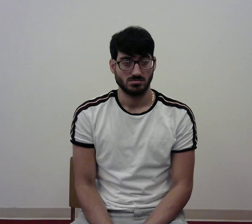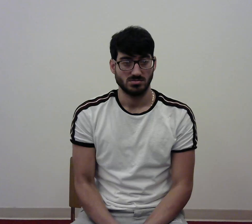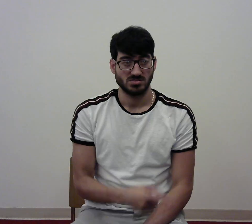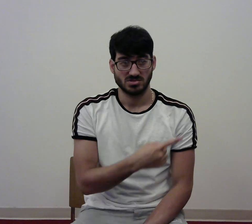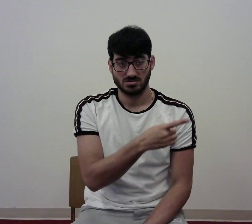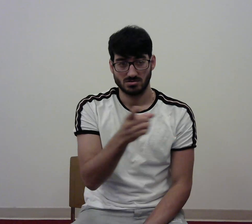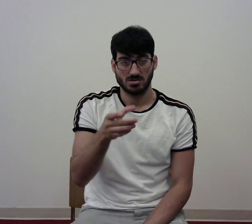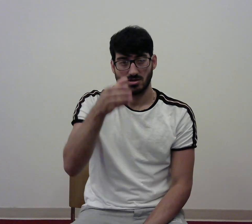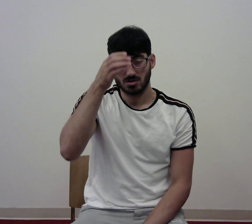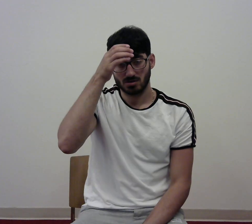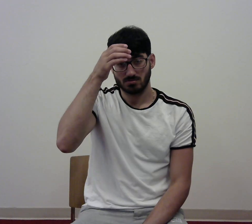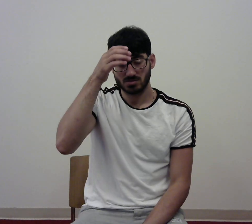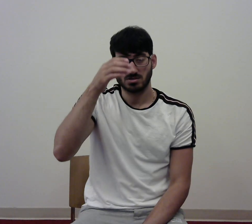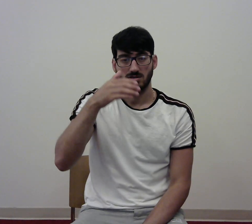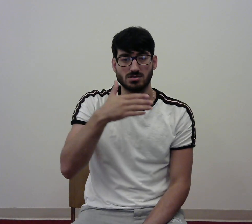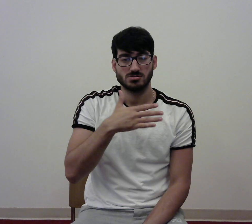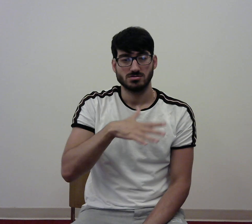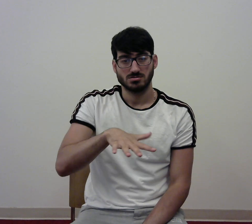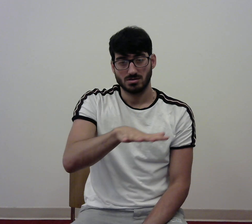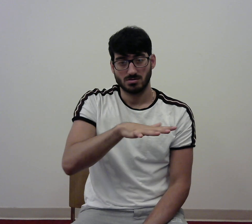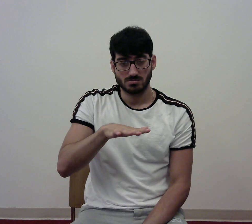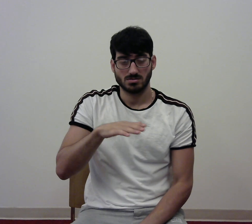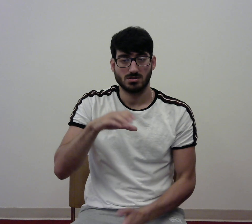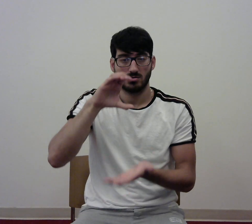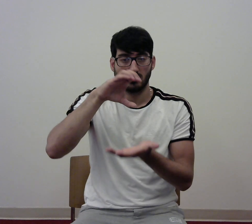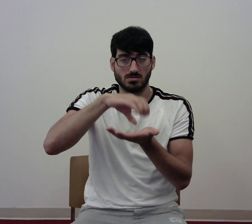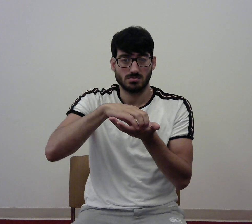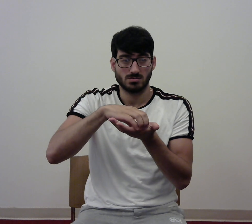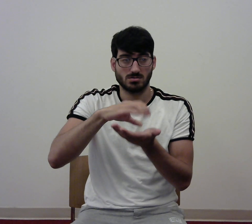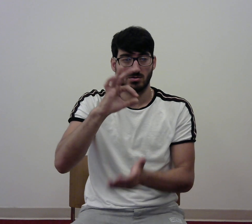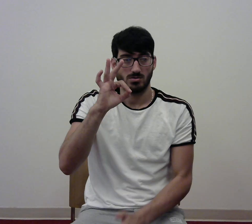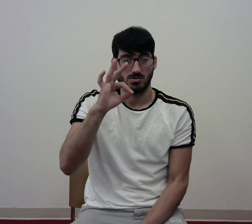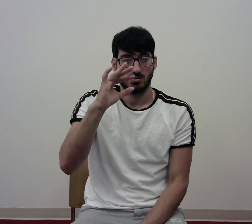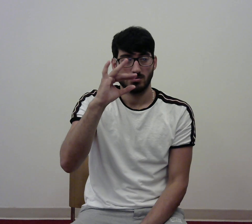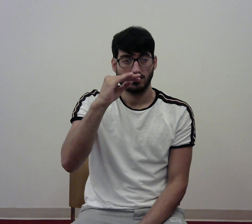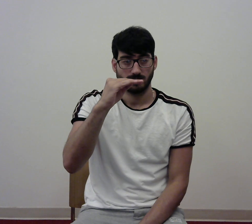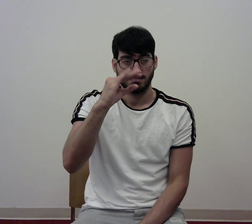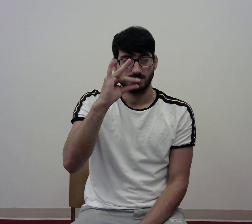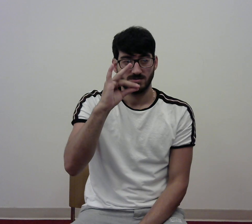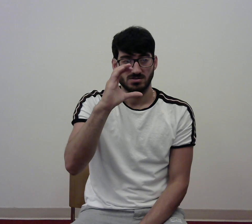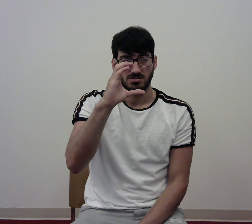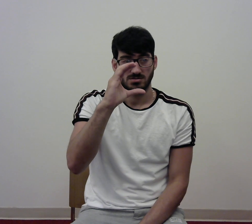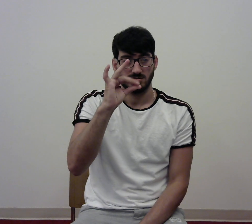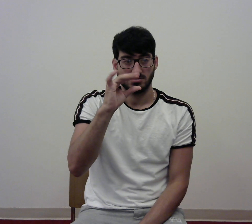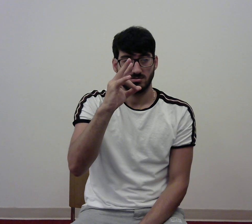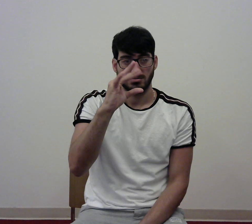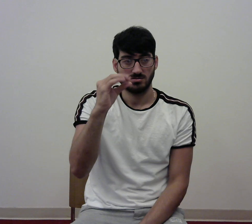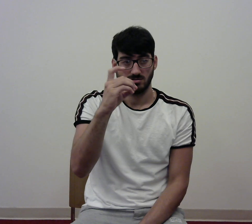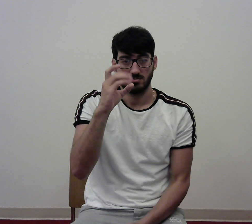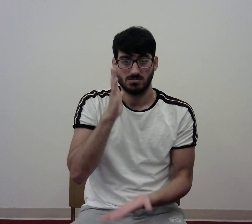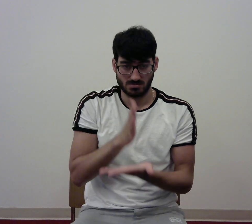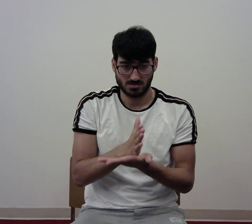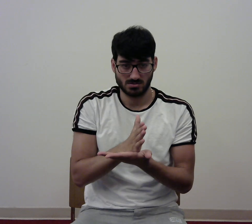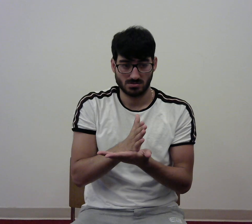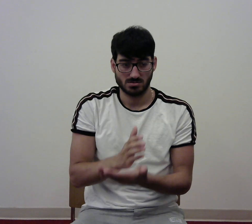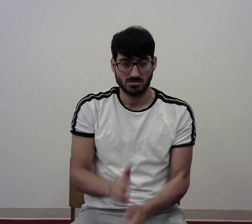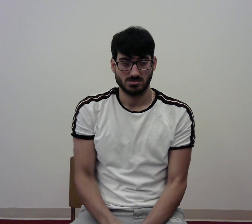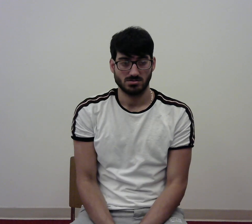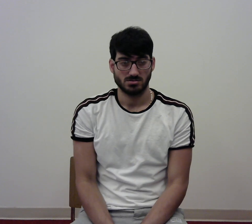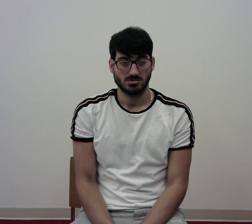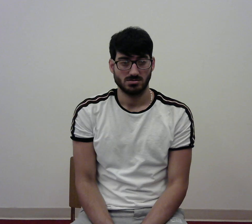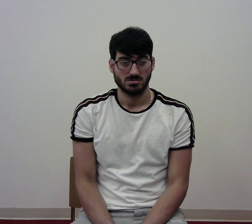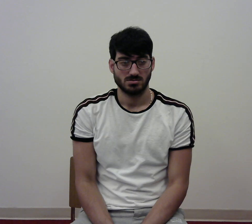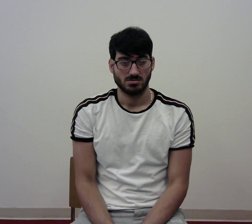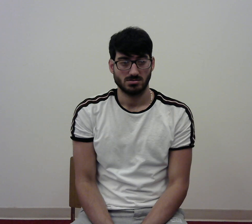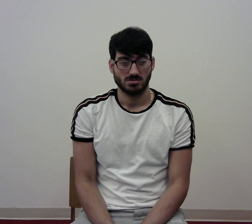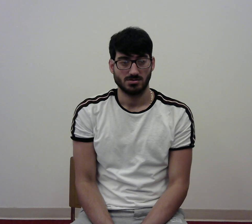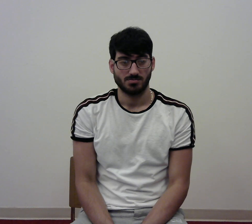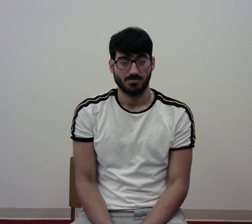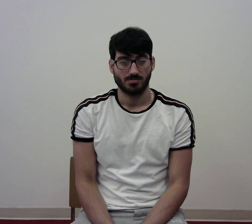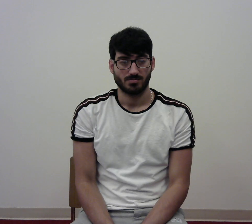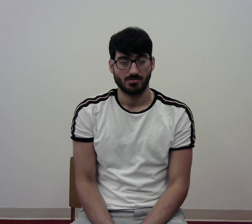Sizin Elmlər Akademiyası tərəfdə ofisiniz varmı?